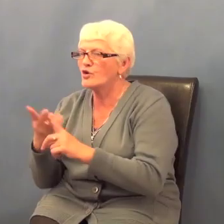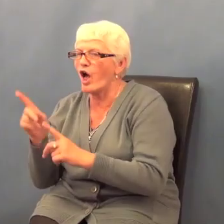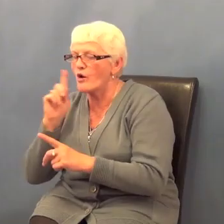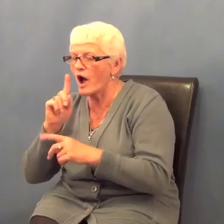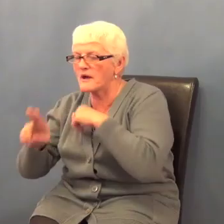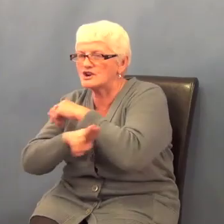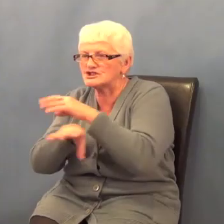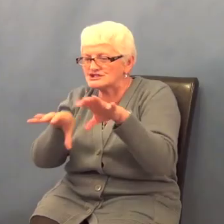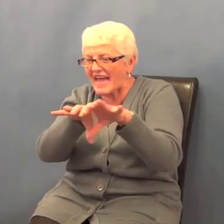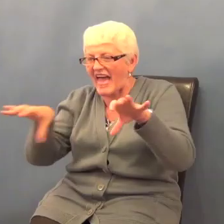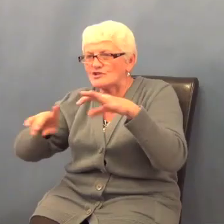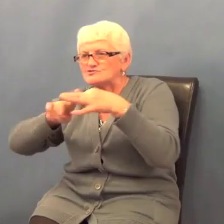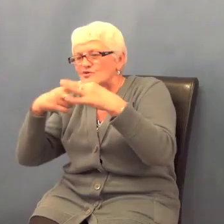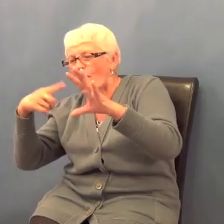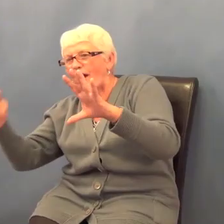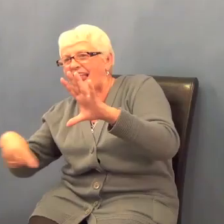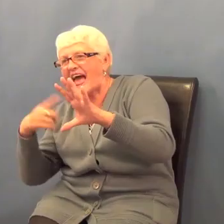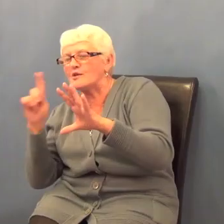Chłopiec patrzy do środka przewróconego pnia drzewa.